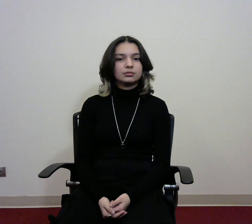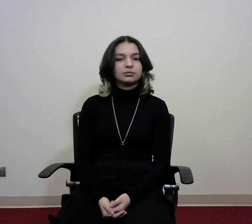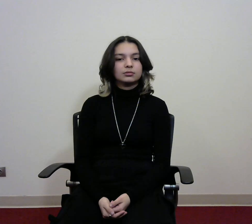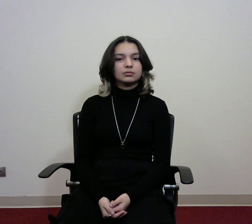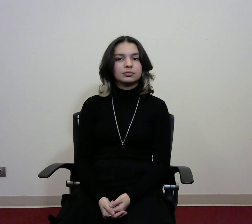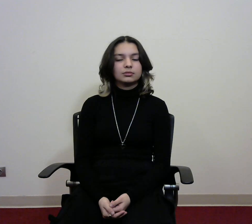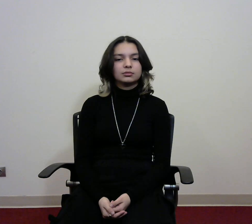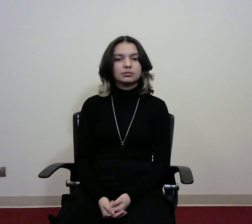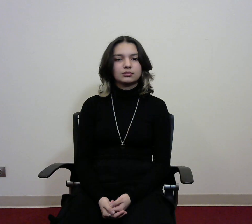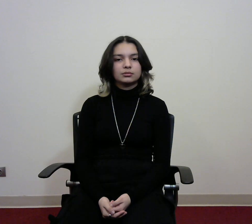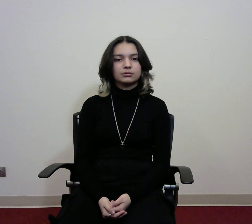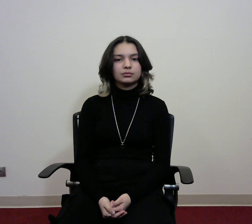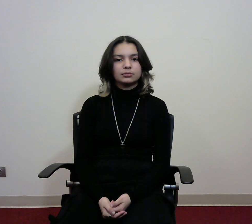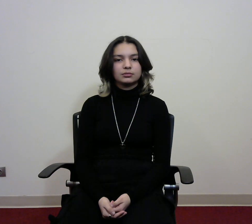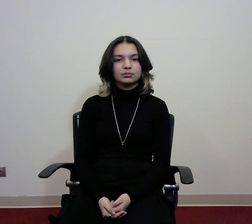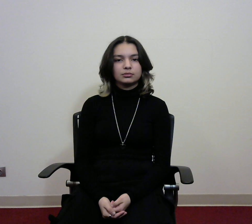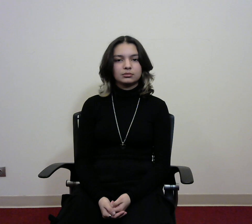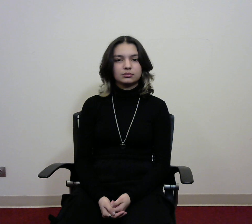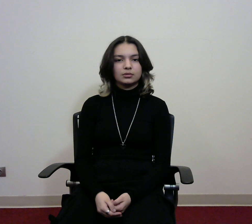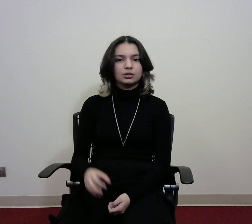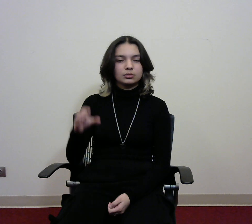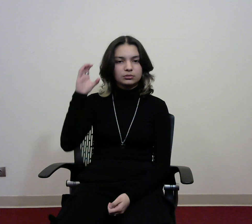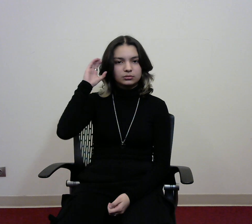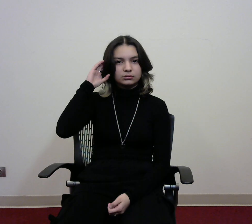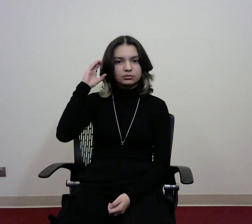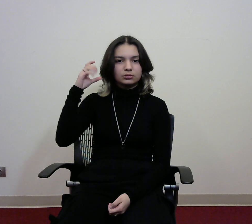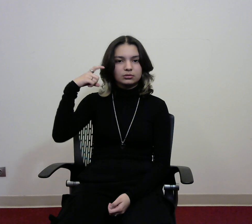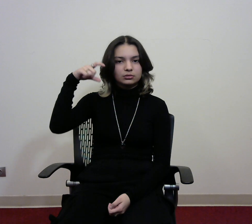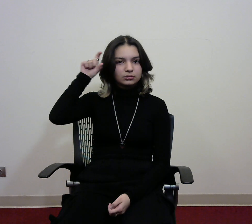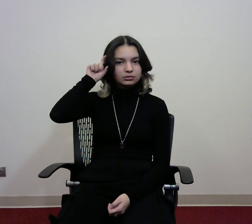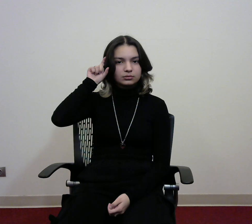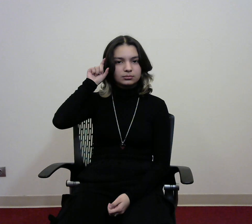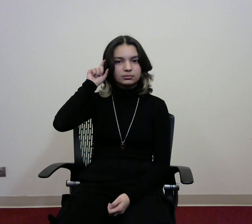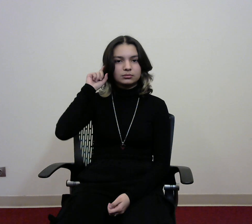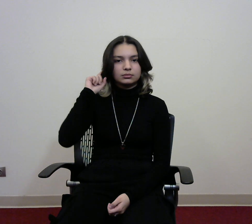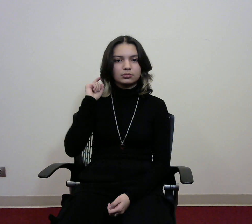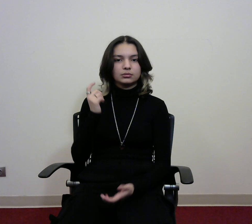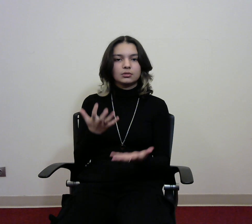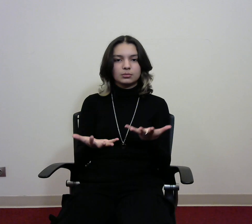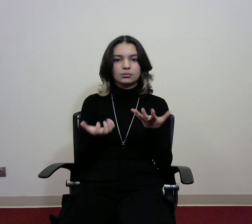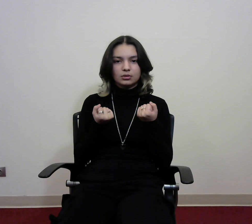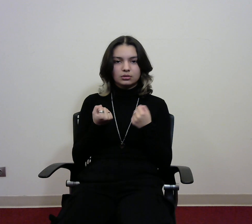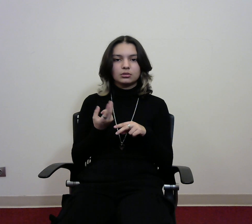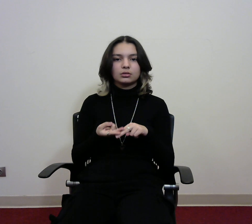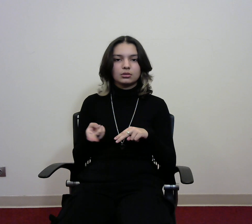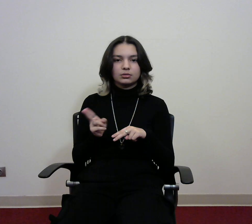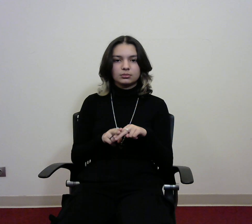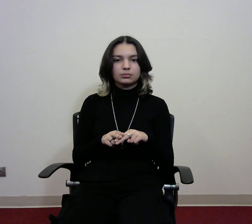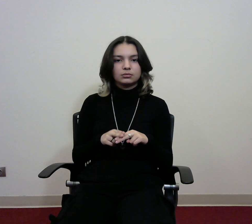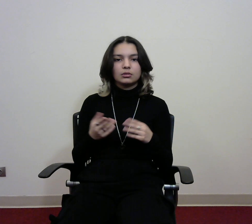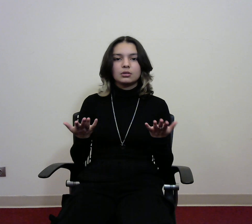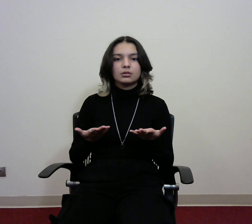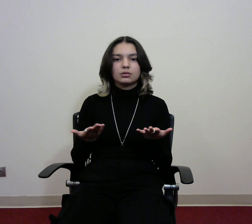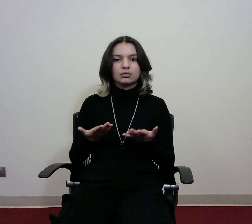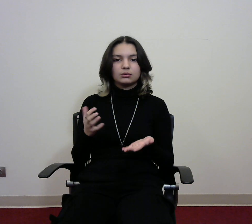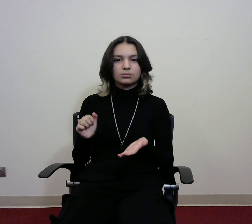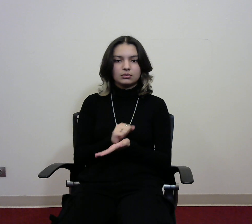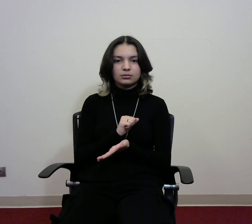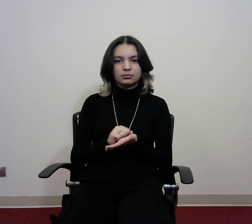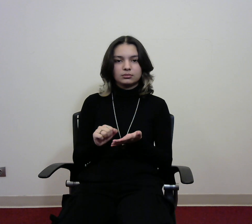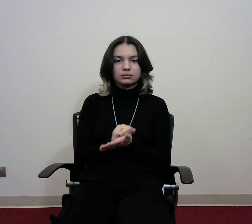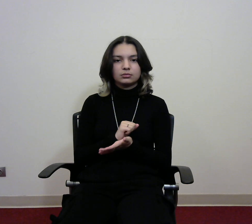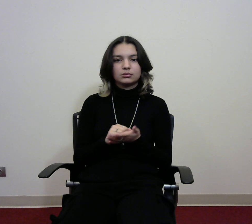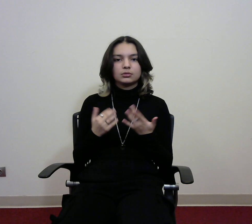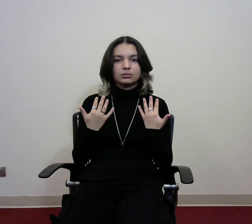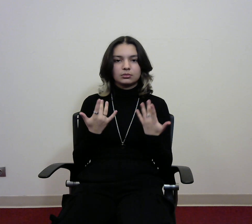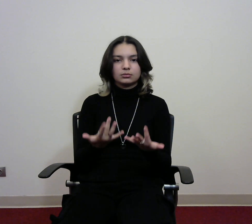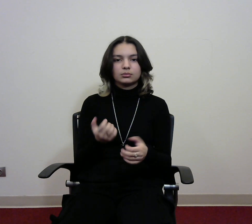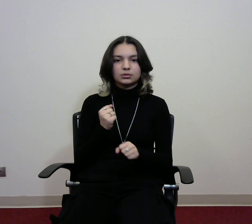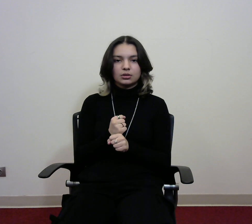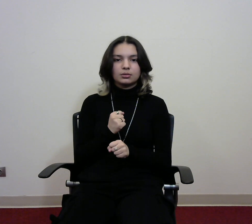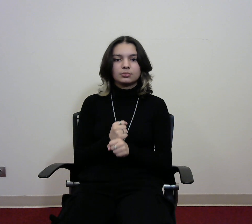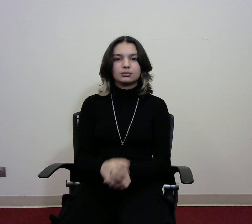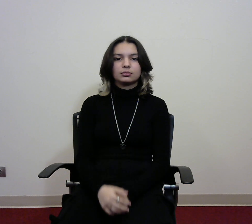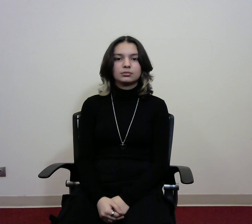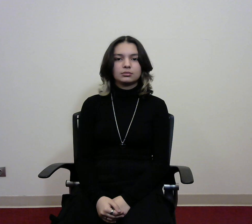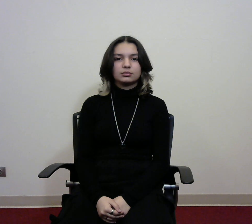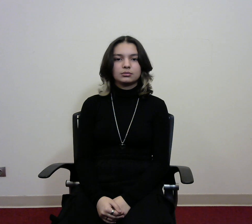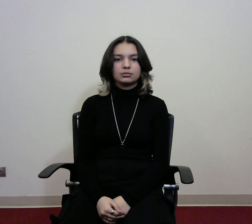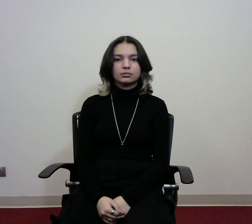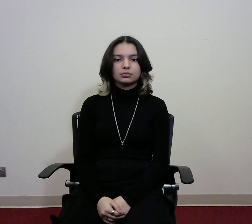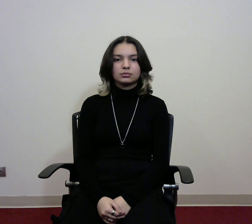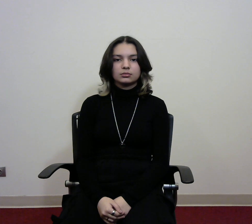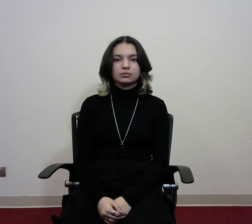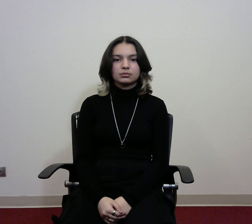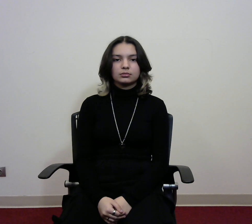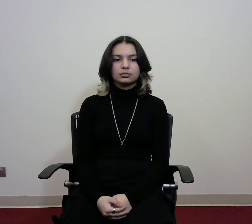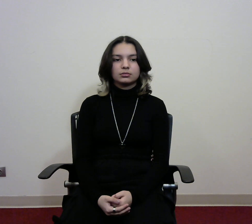Eşitmə aparatı alınması üçün hansı sənədlər tələb edilir?